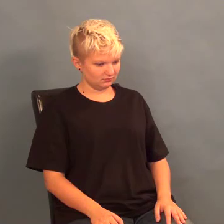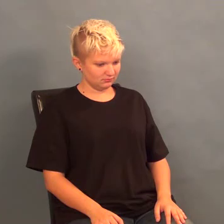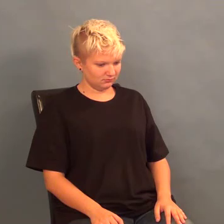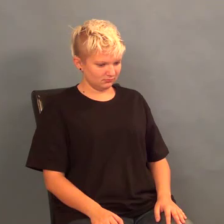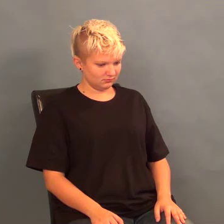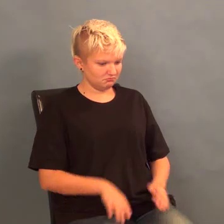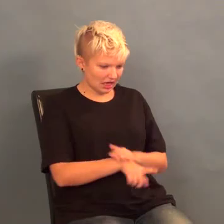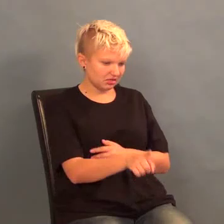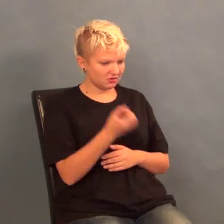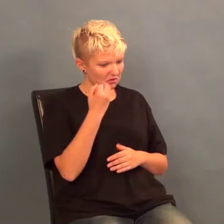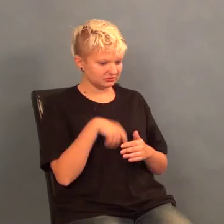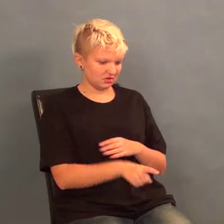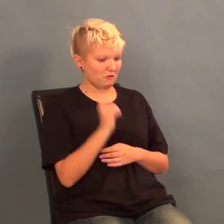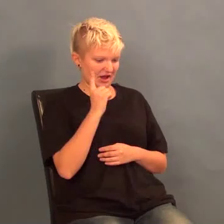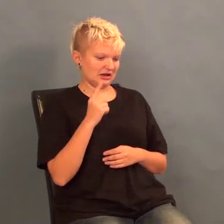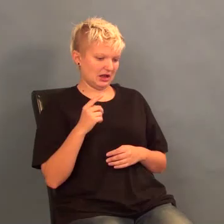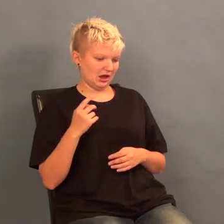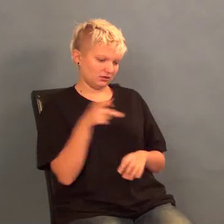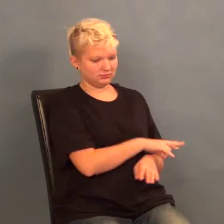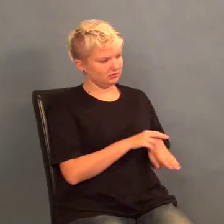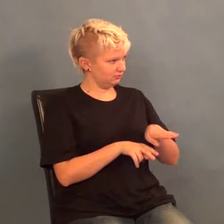To może być albo metro albo pociąg, to tylko ostrzeżenie przed upadkiem.